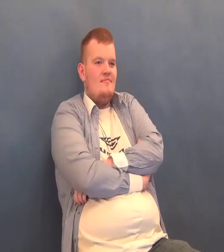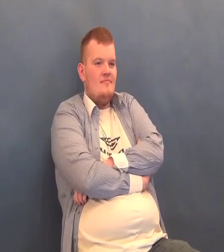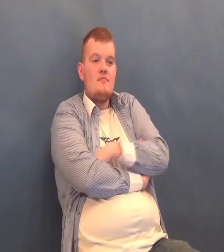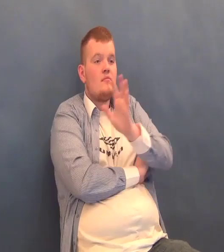Nie.